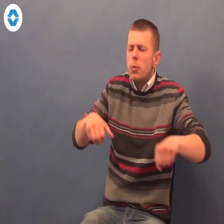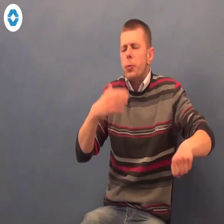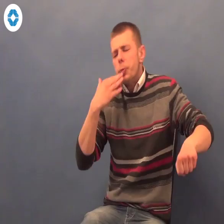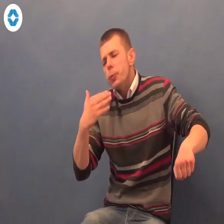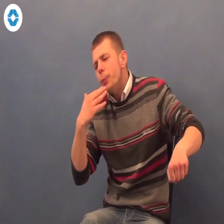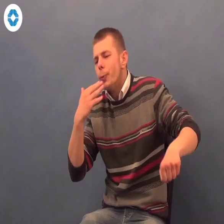Dziękuję, dziękuję.